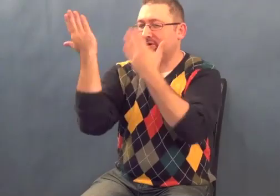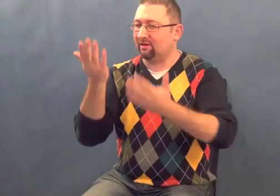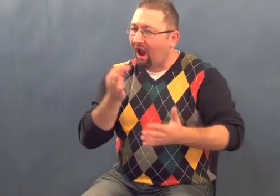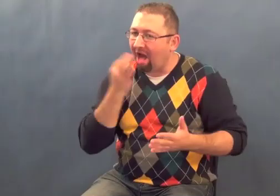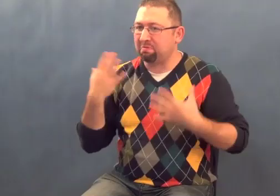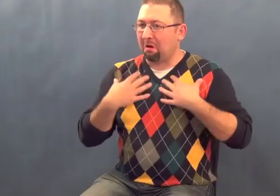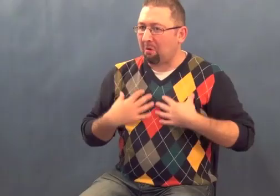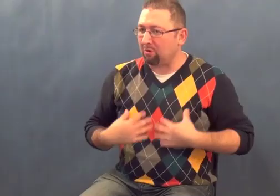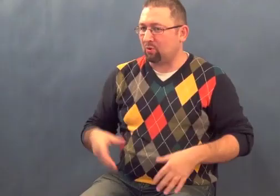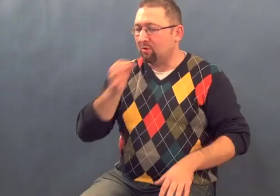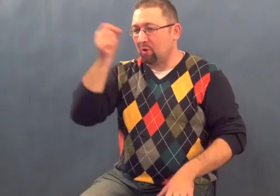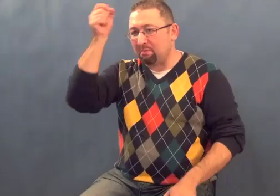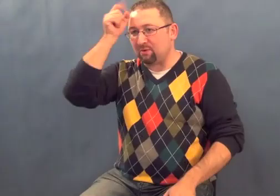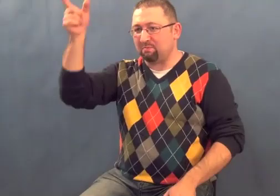Lepsza będzie koszulka, dobry pomysł.